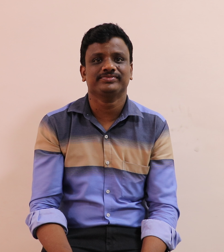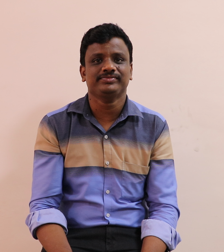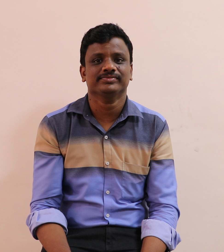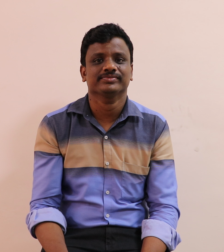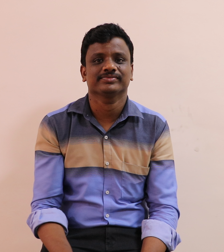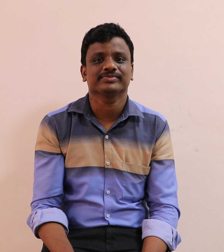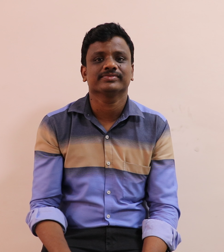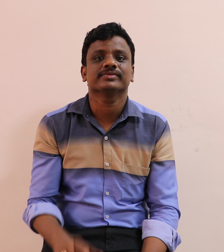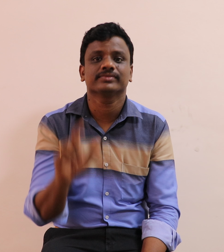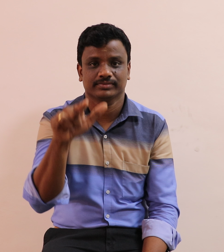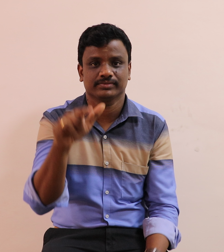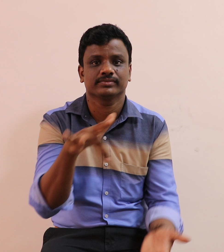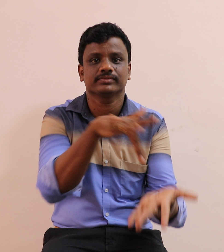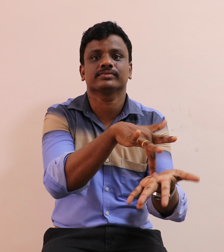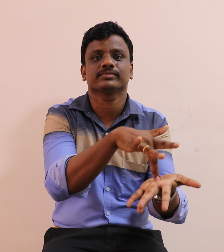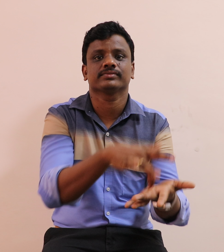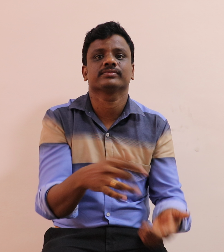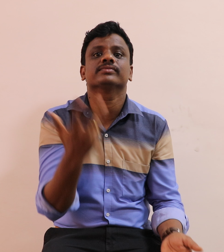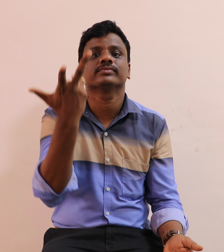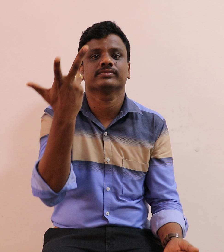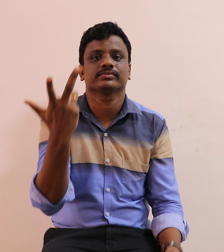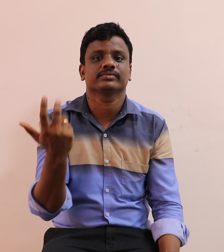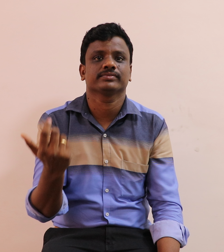where are you from